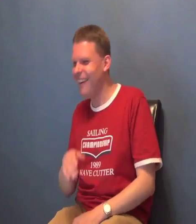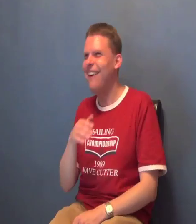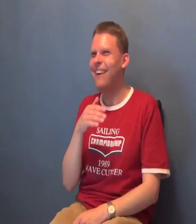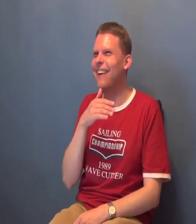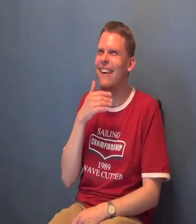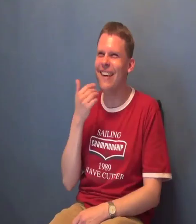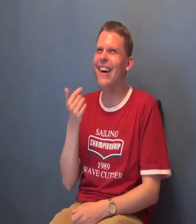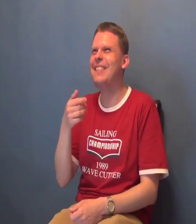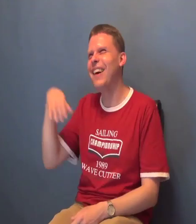Nie ma tego.